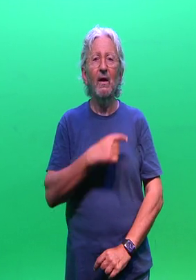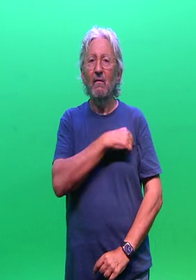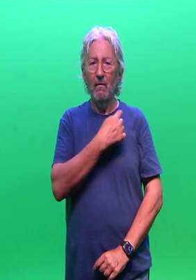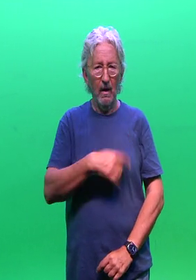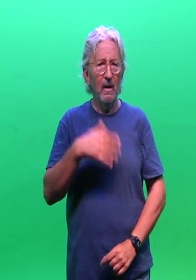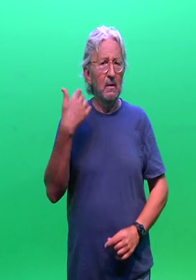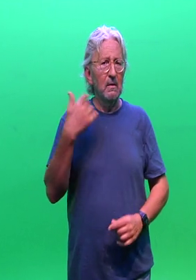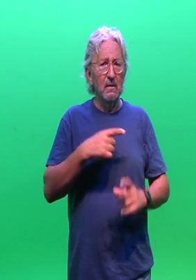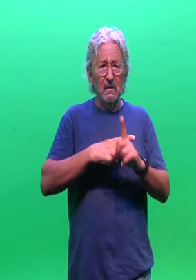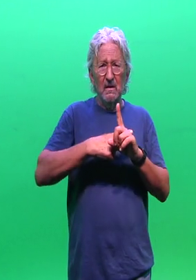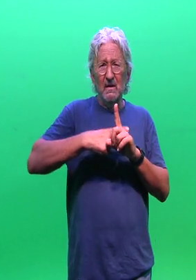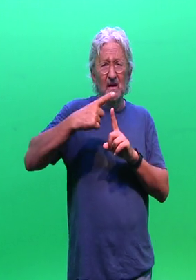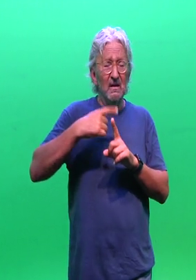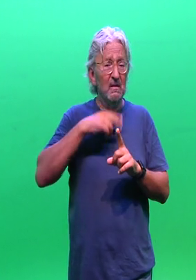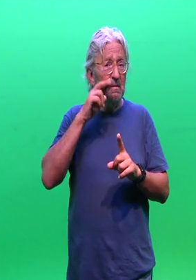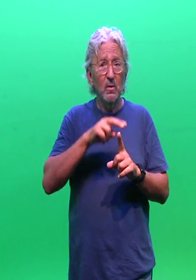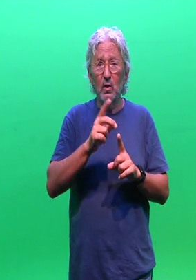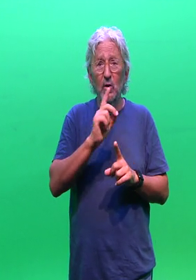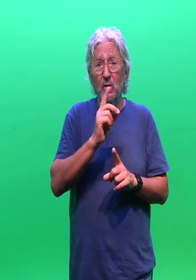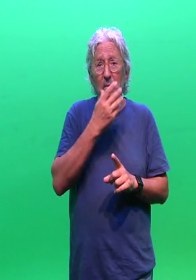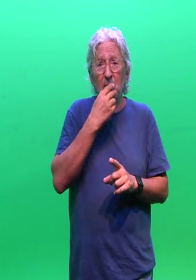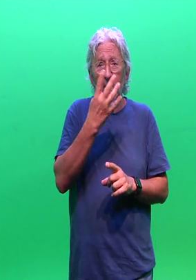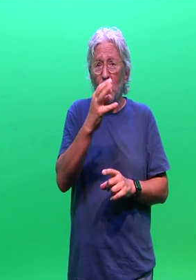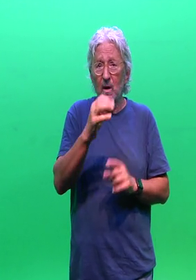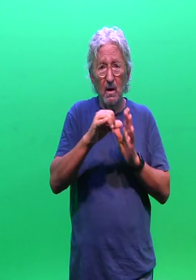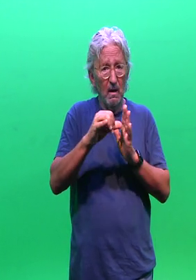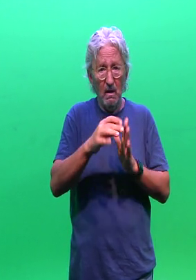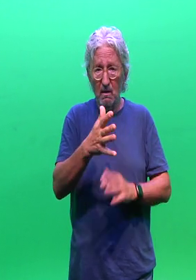M'ha pujat la febre, no he mirat la temperatura, però em smebla que estic a prop dels quaranta graus.